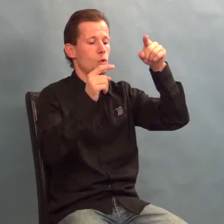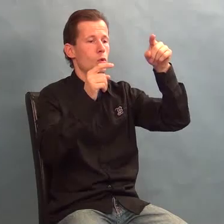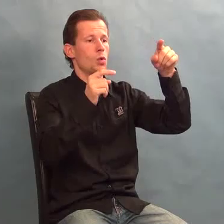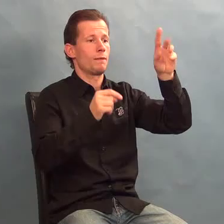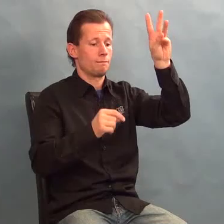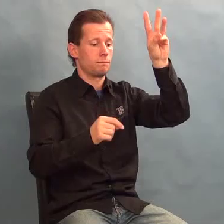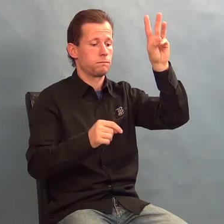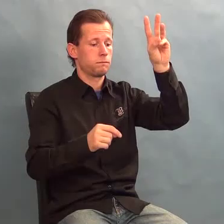Wtorek...